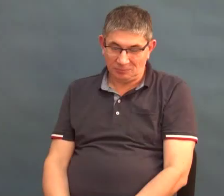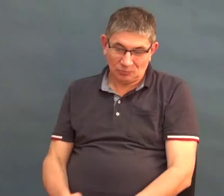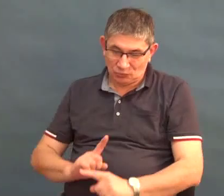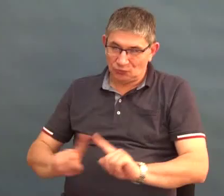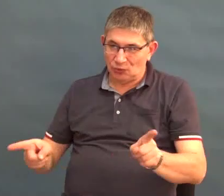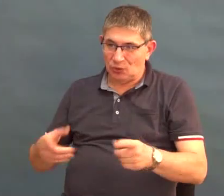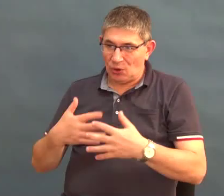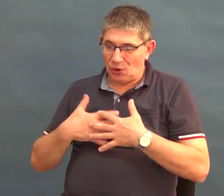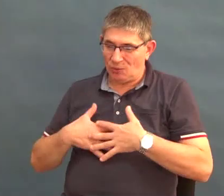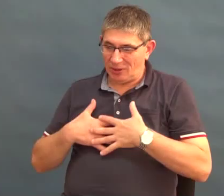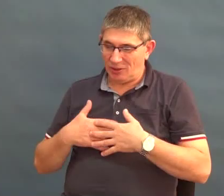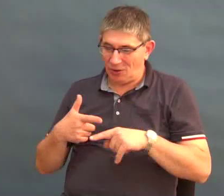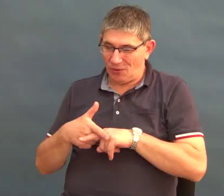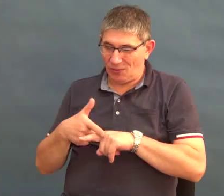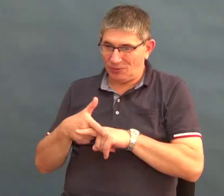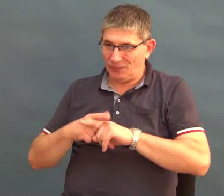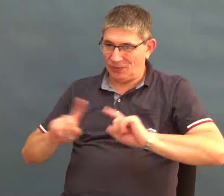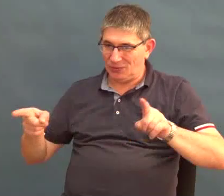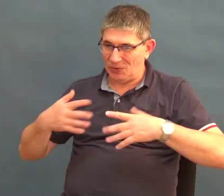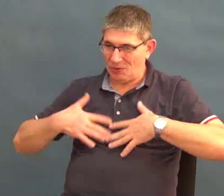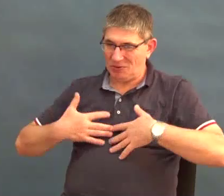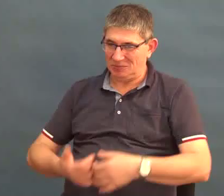Koniom nie wolno się kąpać.